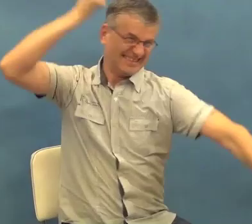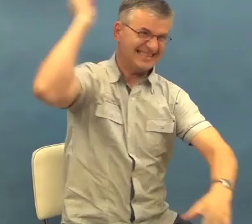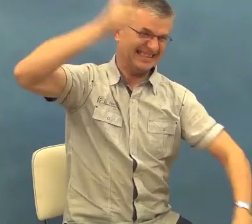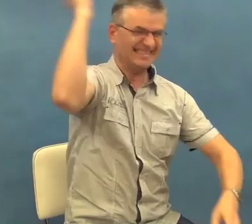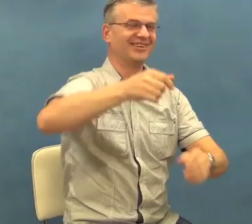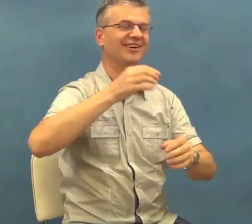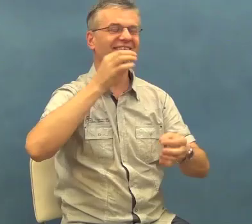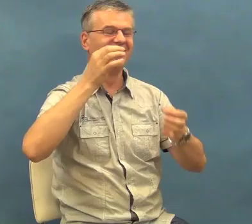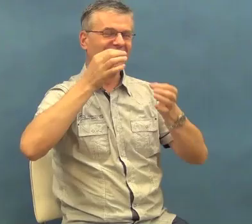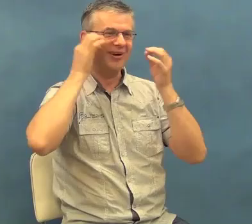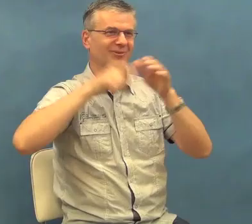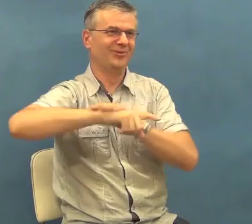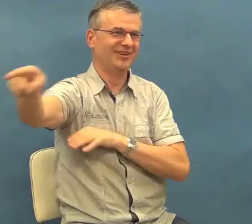Kot ucieka.